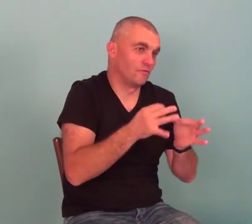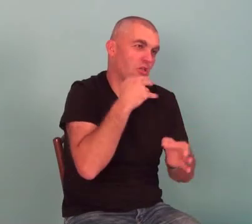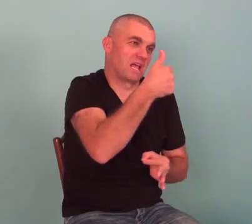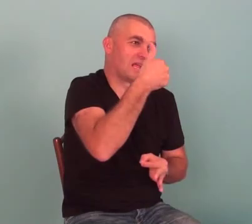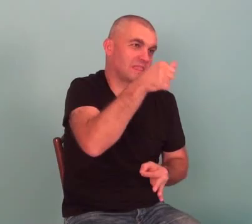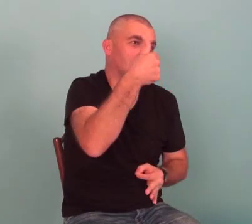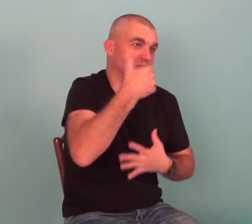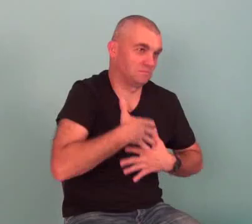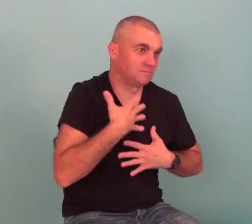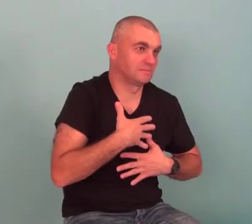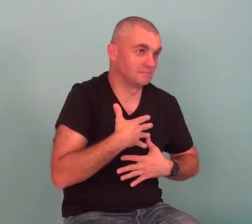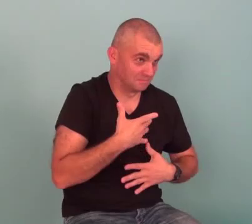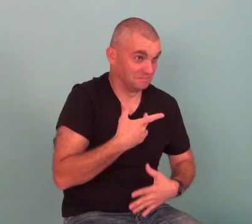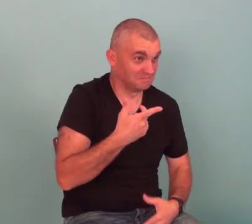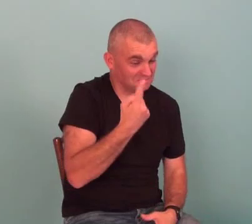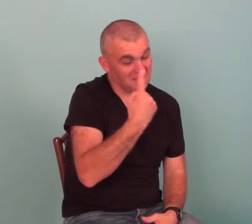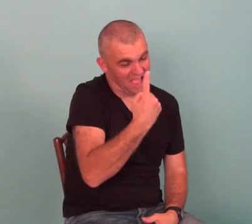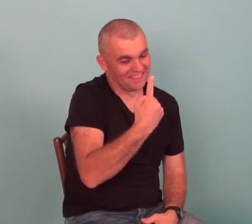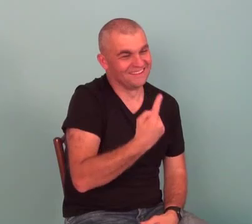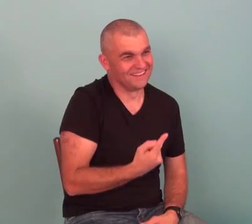Raz w tygodniu się kąpią.